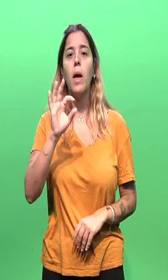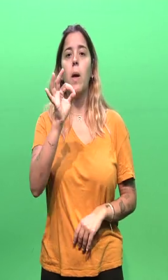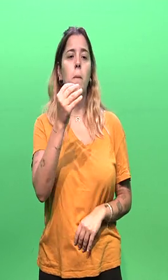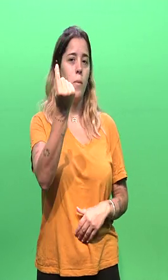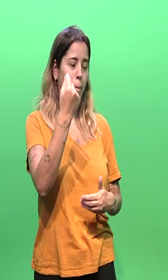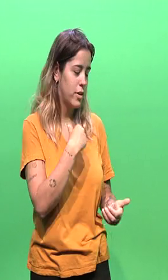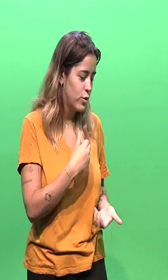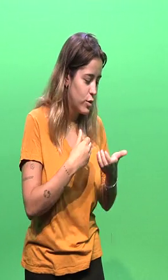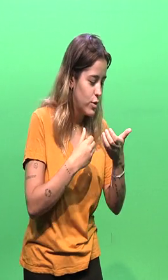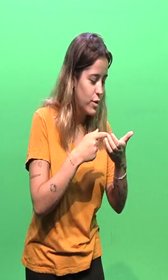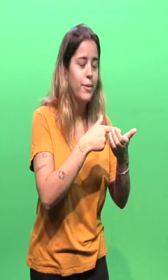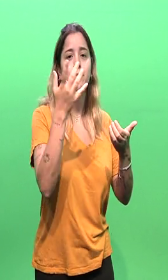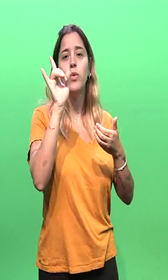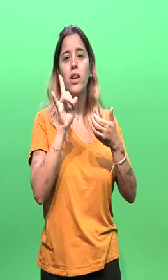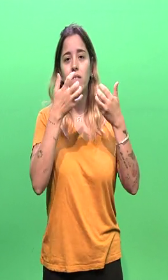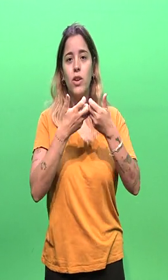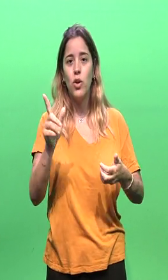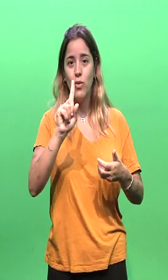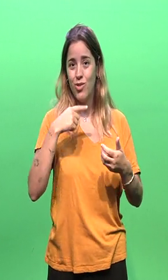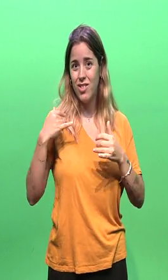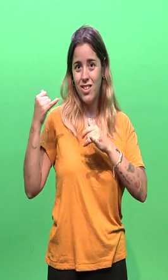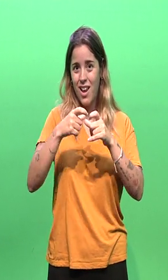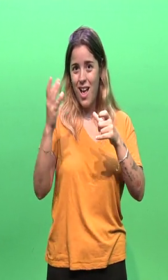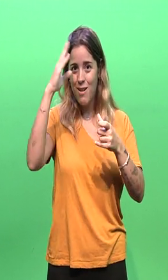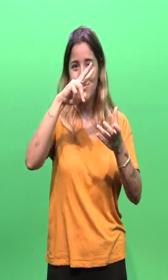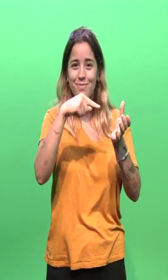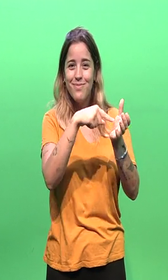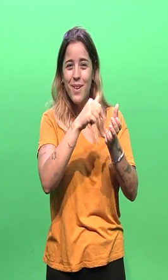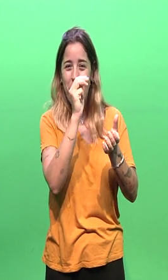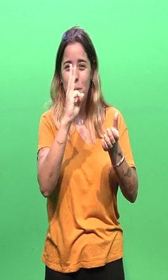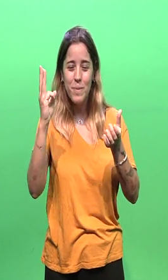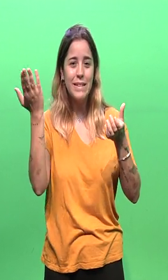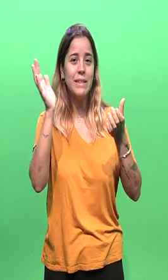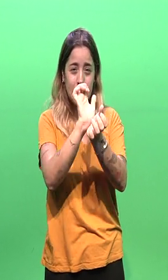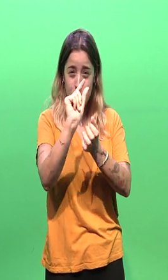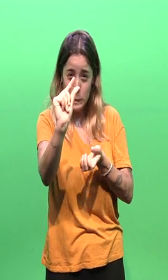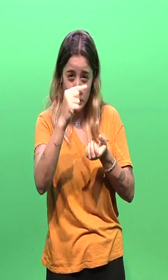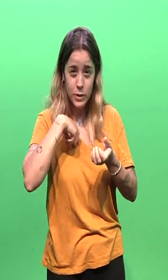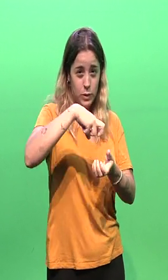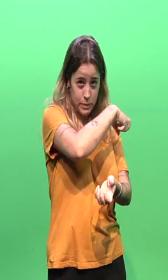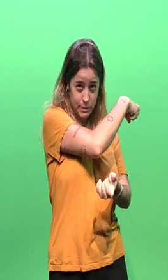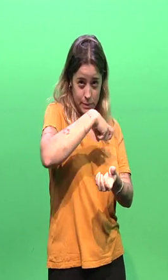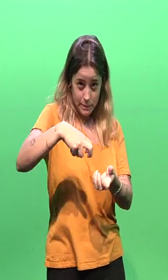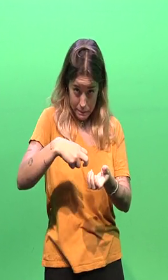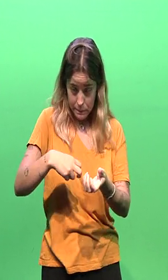Sí, un moment. No funciona el wifi. No he portat la targeta, però tinc l'aplicació mòbil, espera un moment, surto fora i torno a entrar.